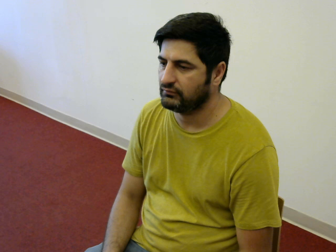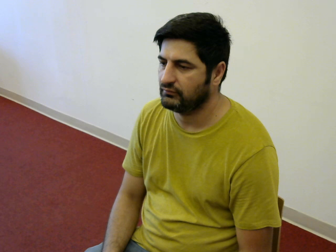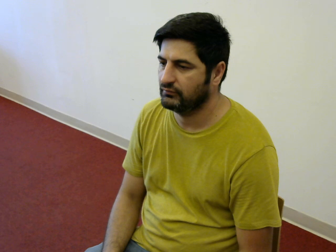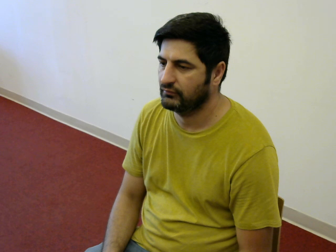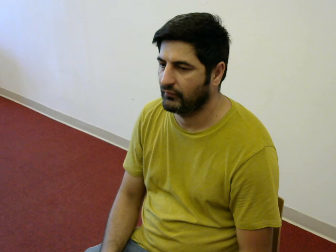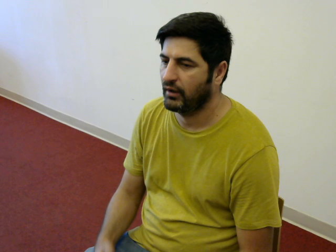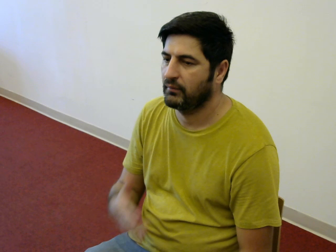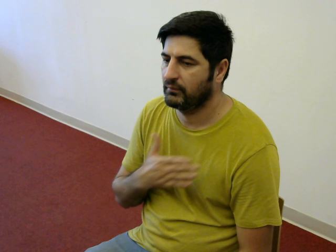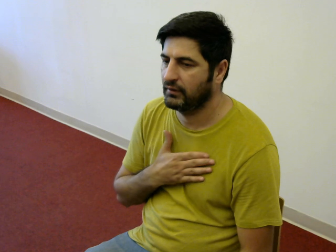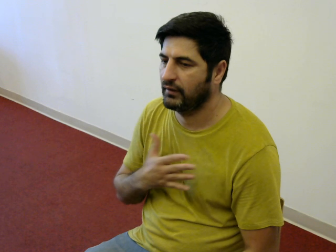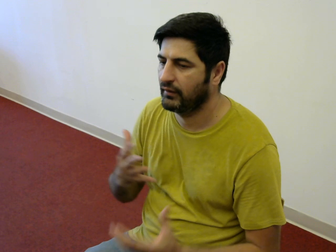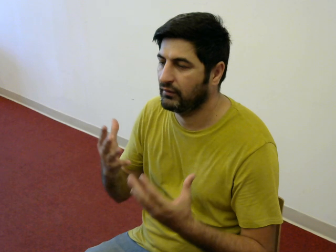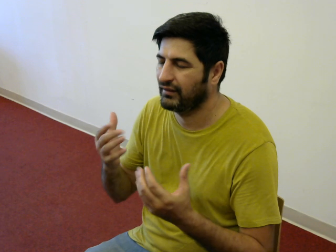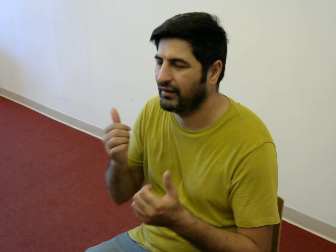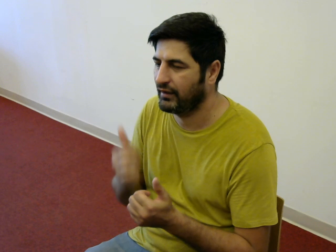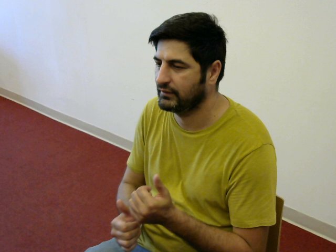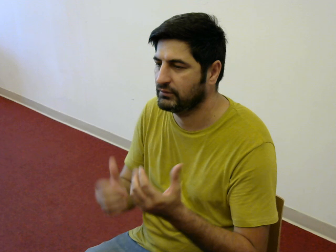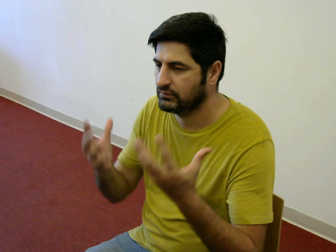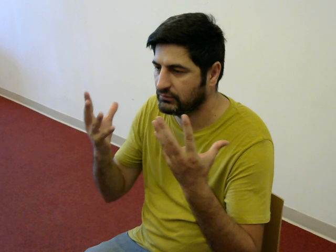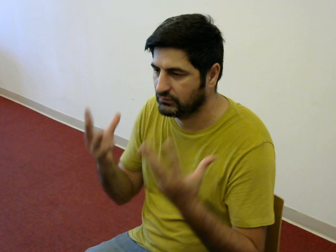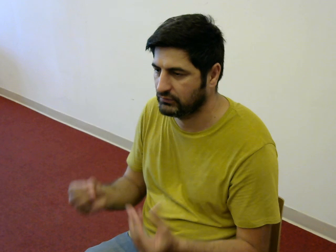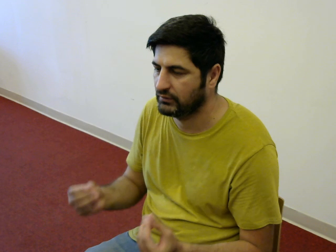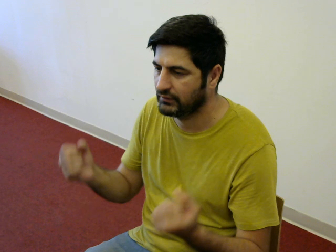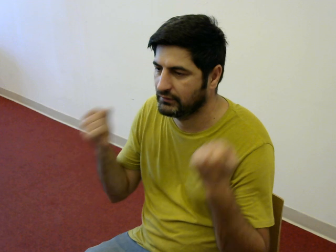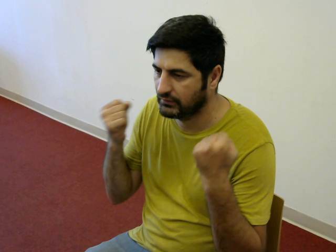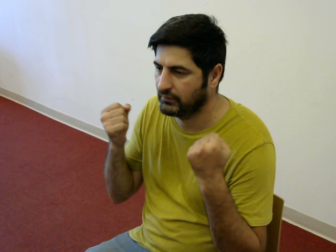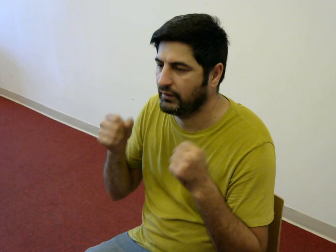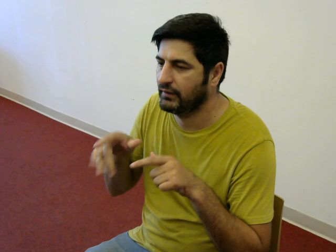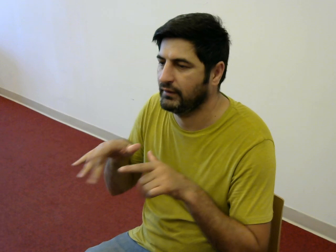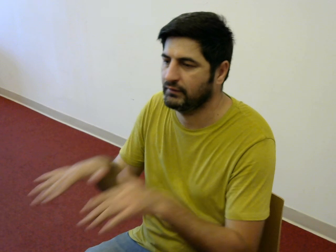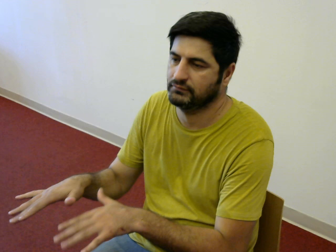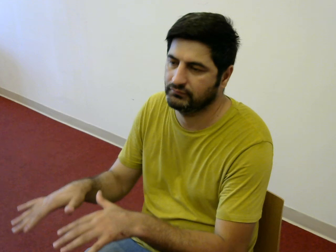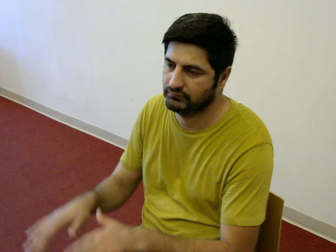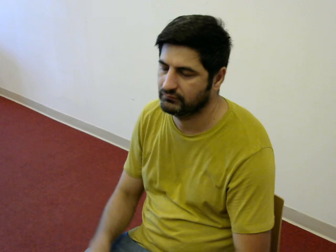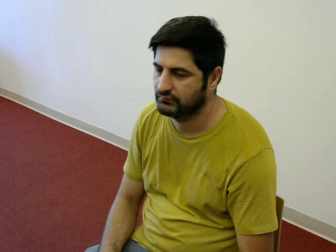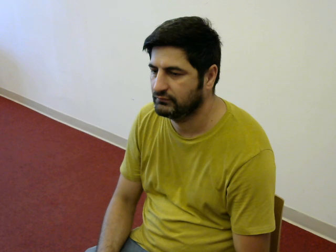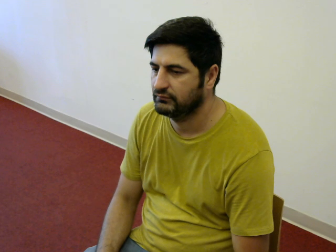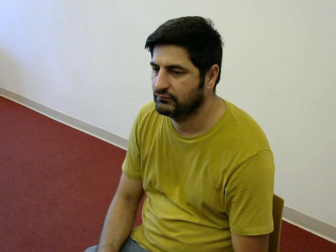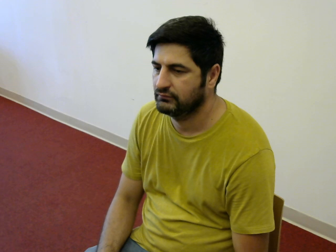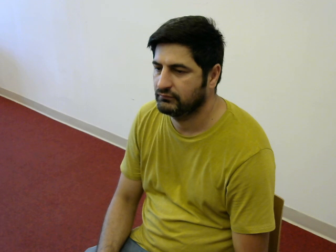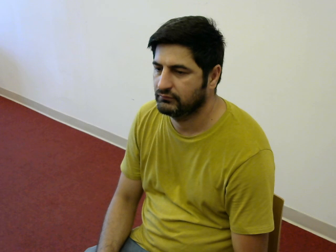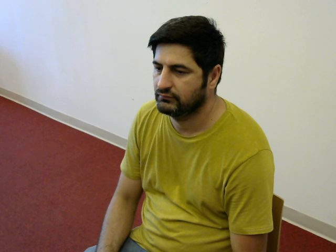Mən hər gün idman edirəm